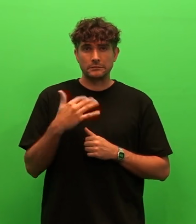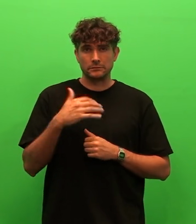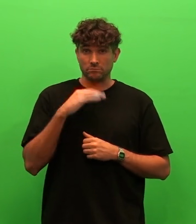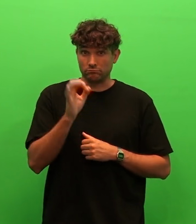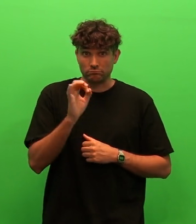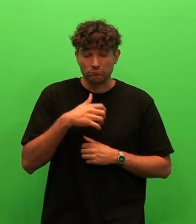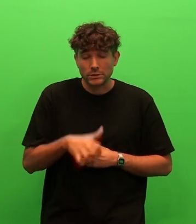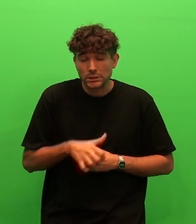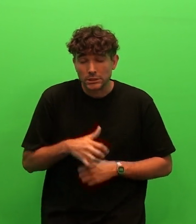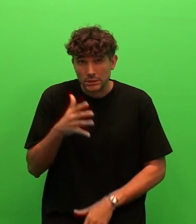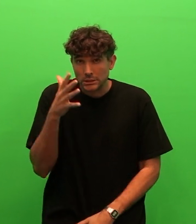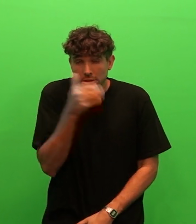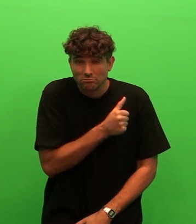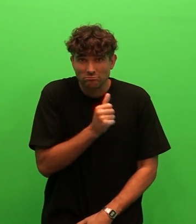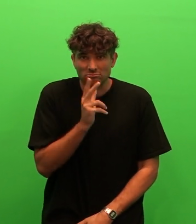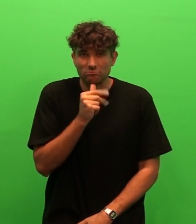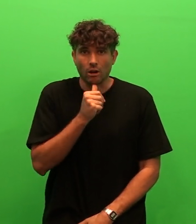Ui, sí, sí, em pica el penis, no puc més, em fa mal.